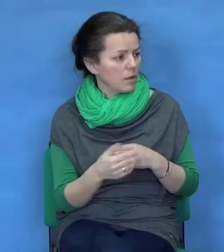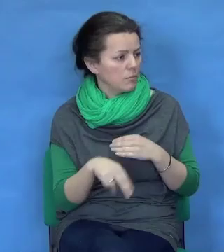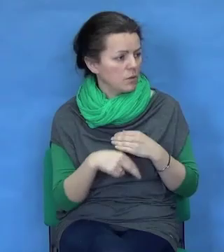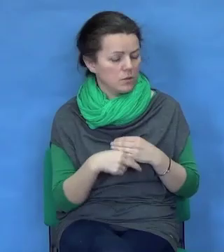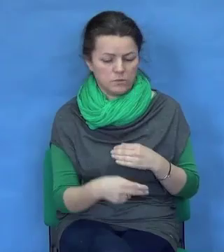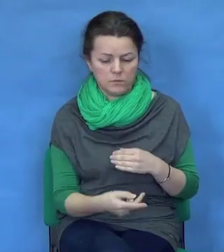Most.